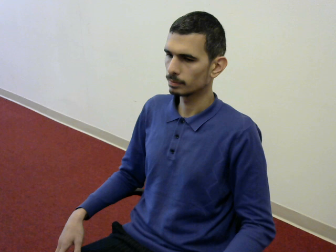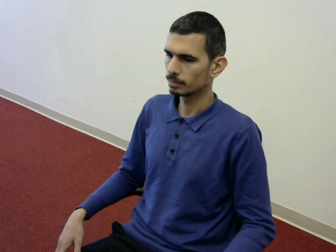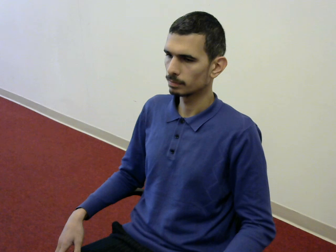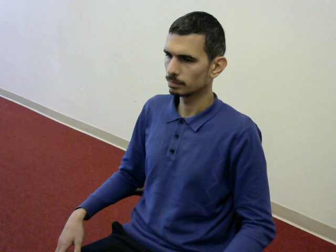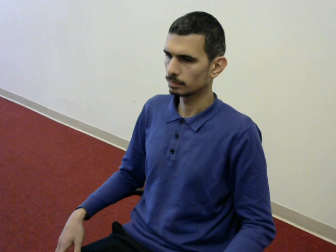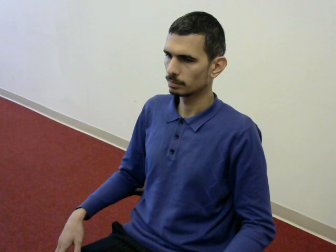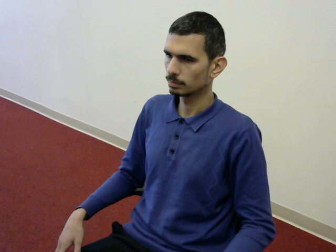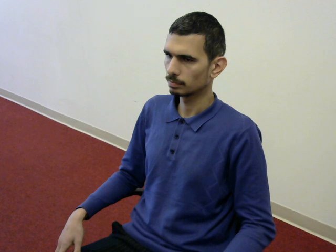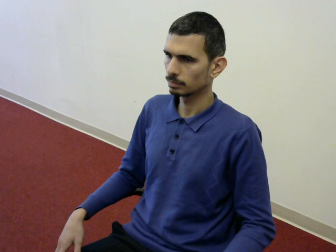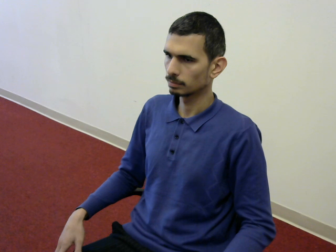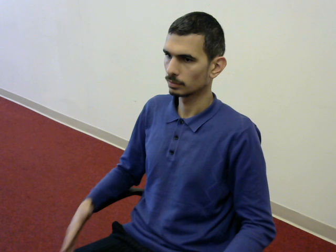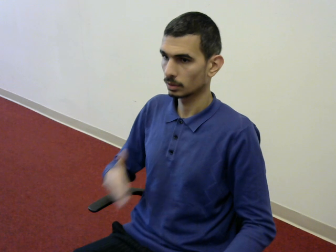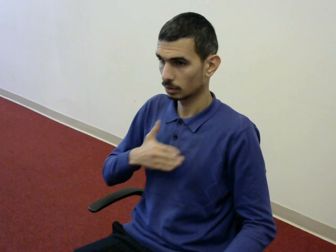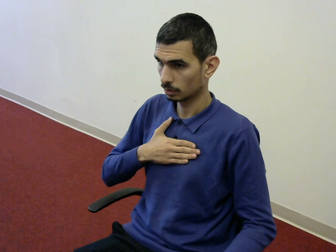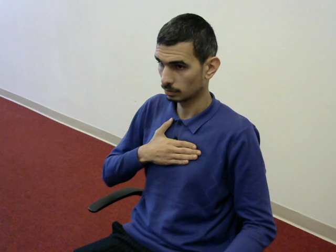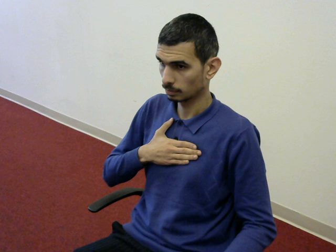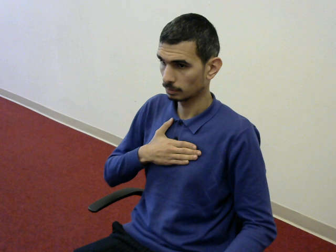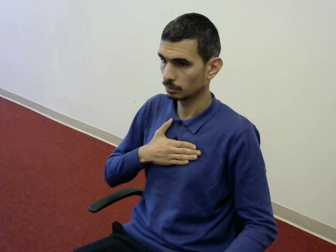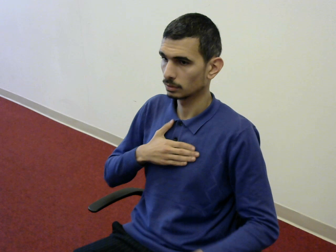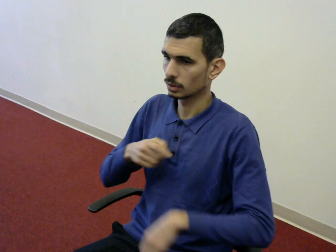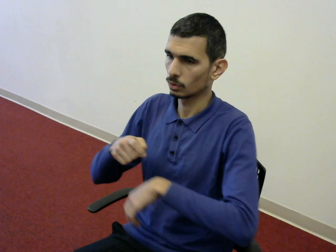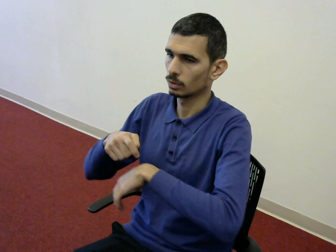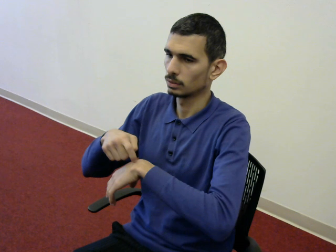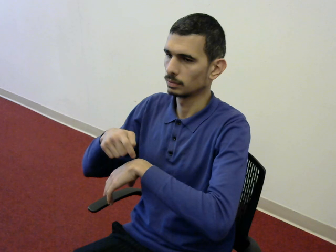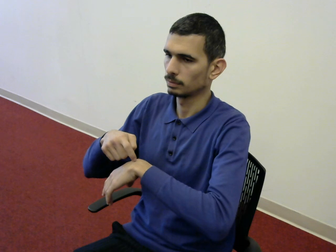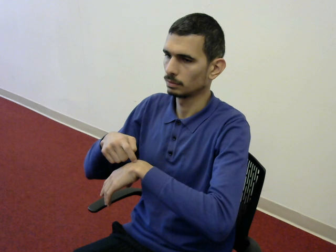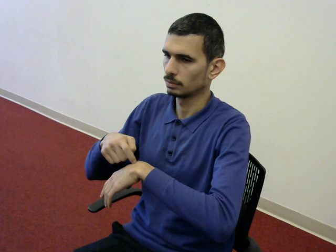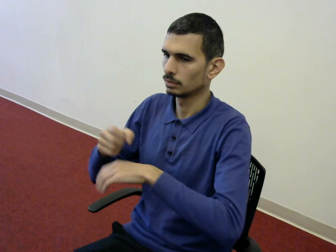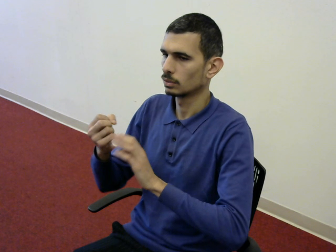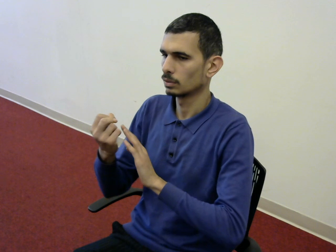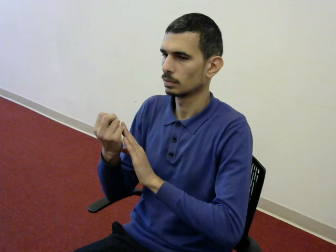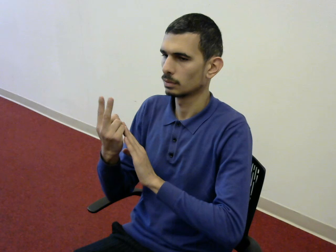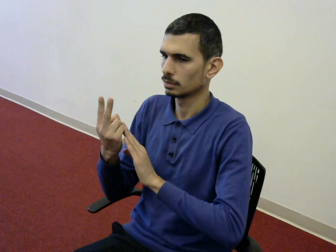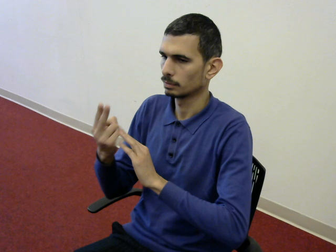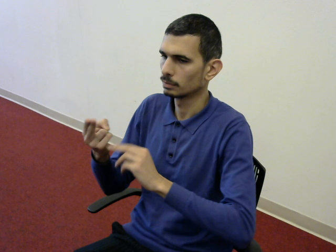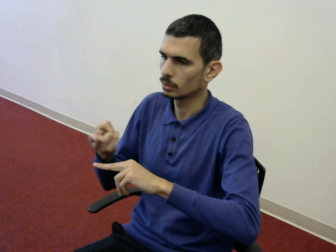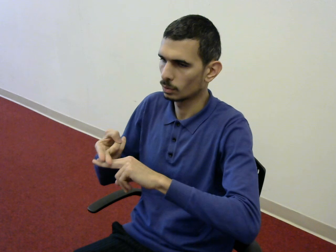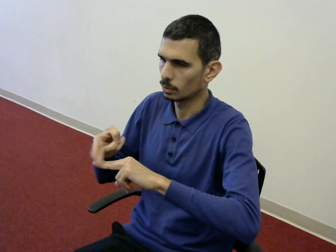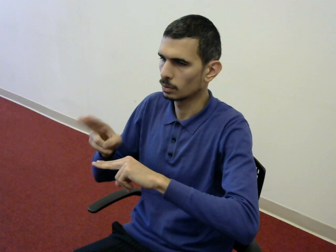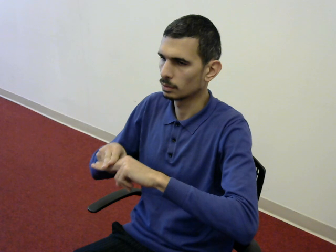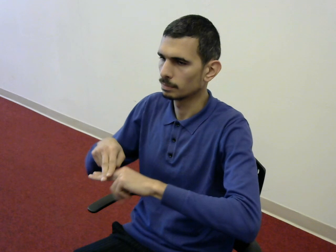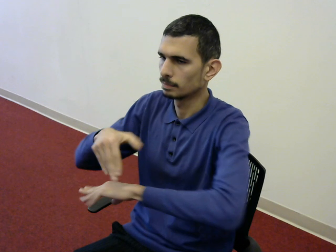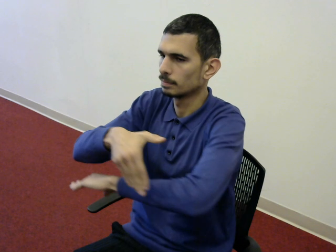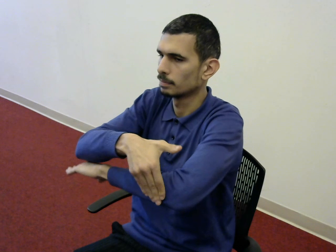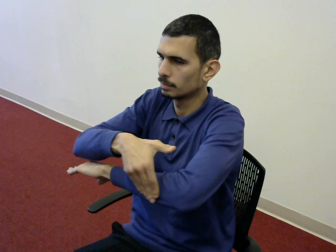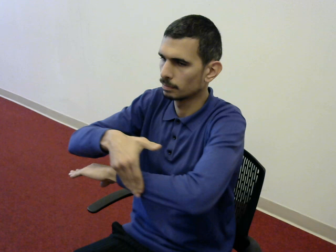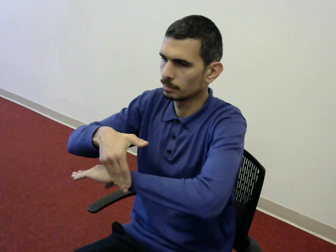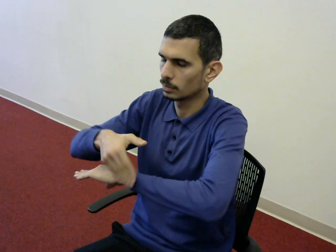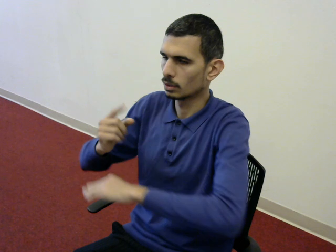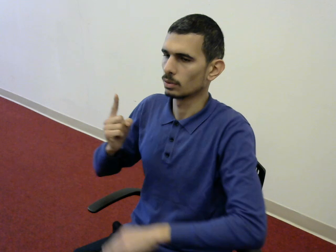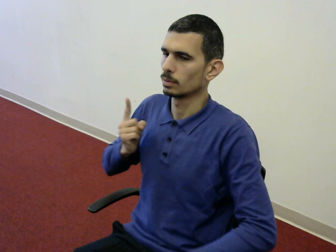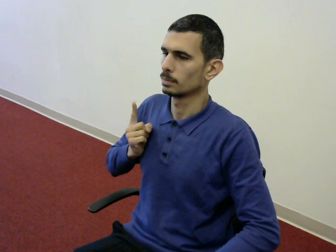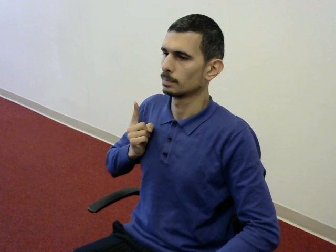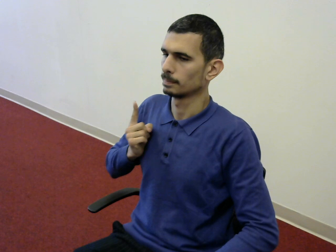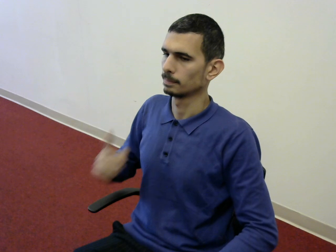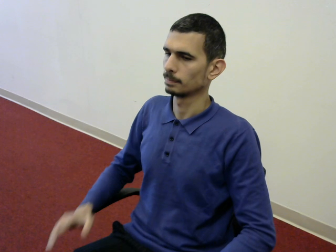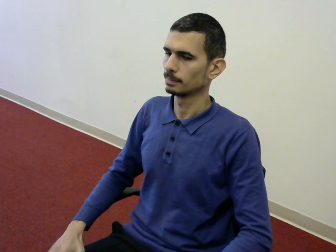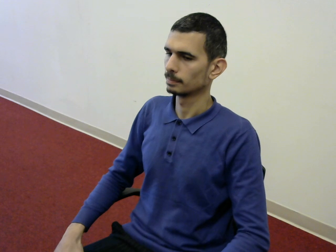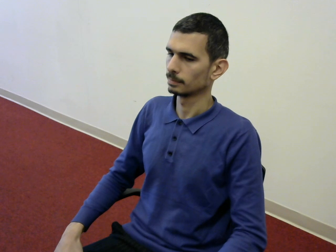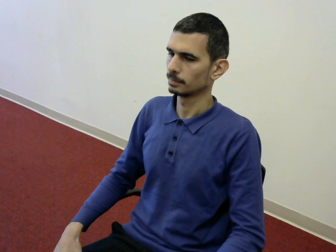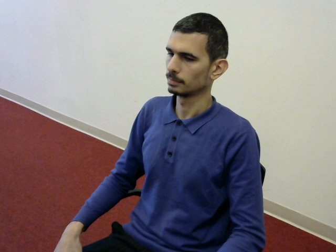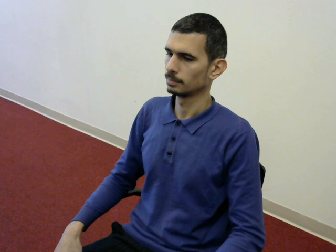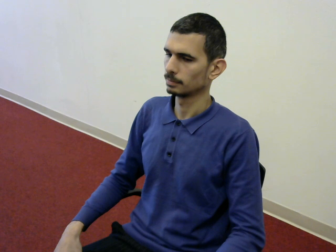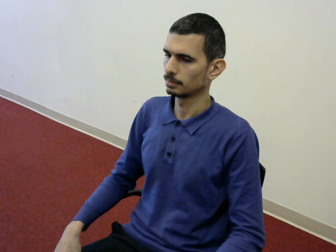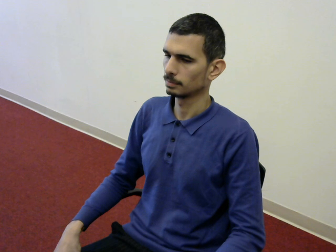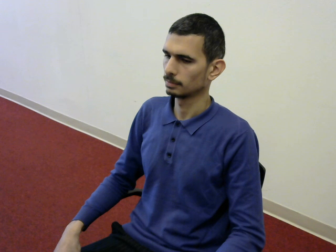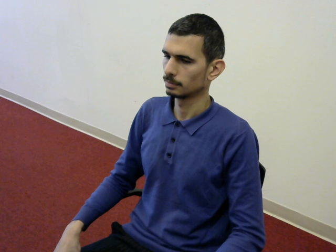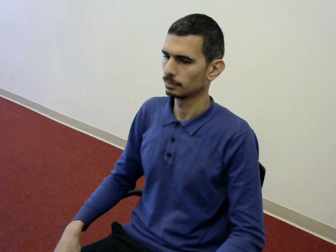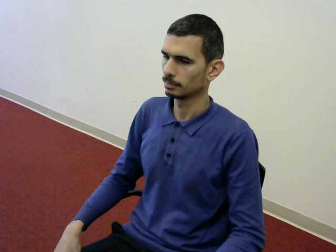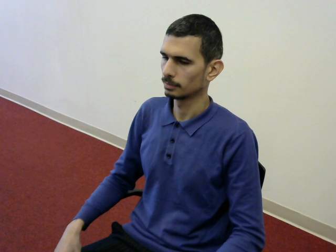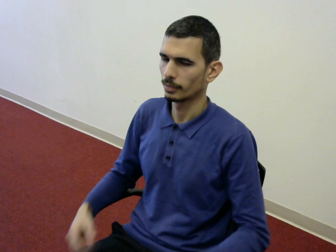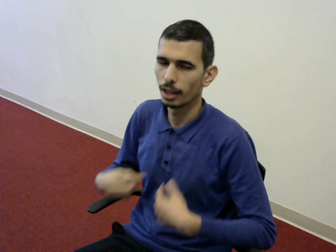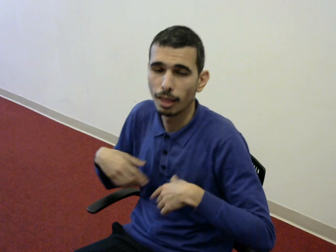Mən saat 12-də bu ünvanda olmalıyam